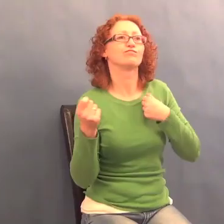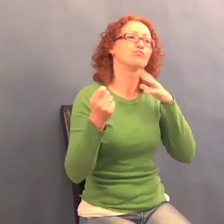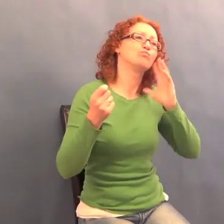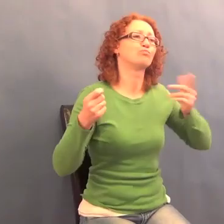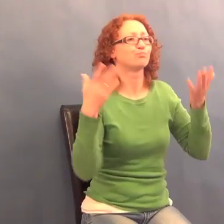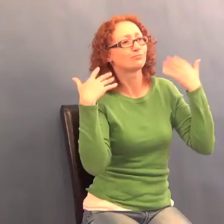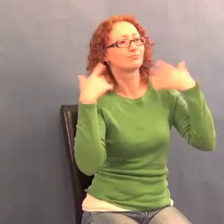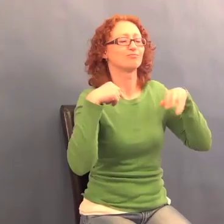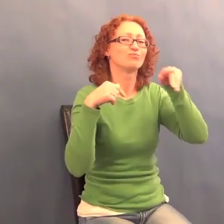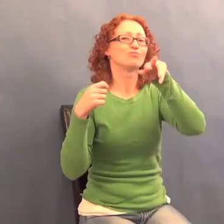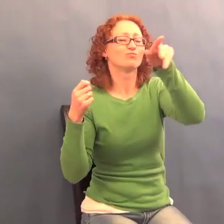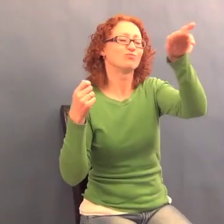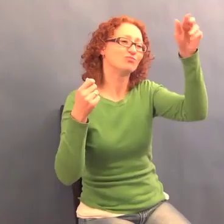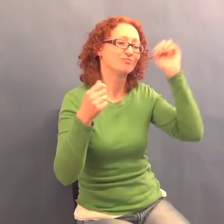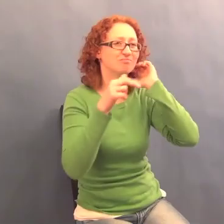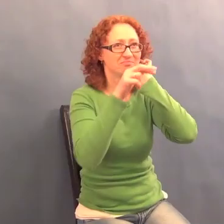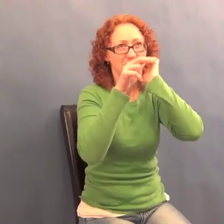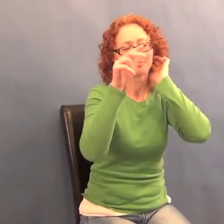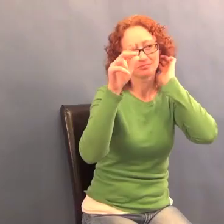Idzie spacerkiem.